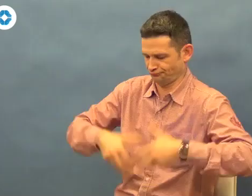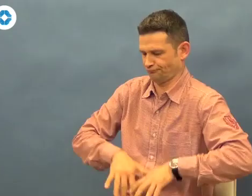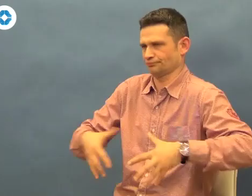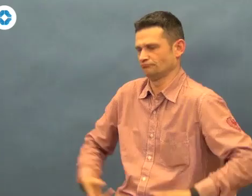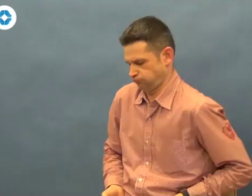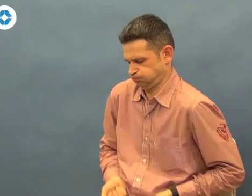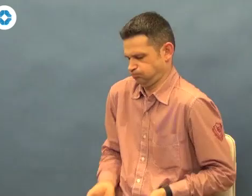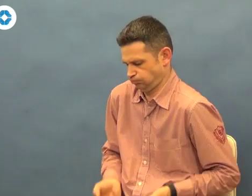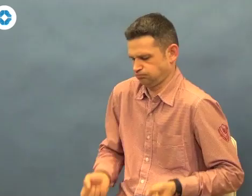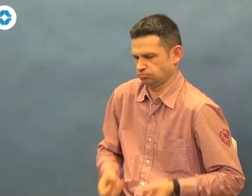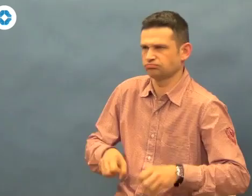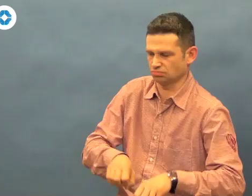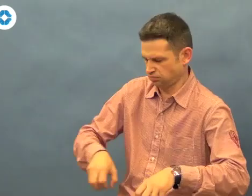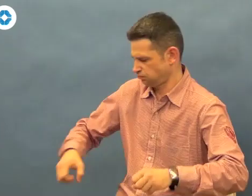Wsypał gruszki do kosza.